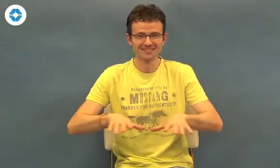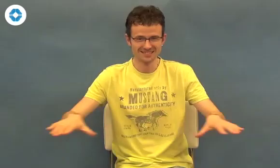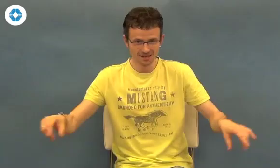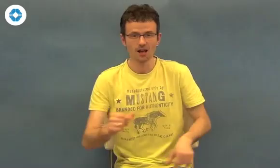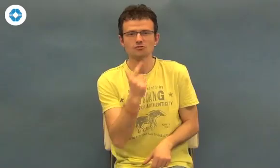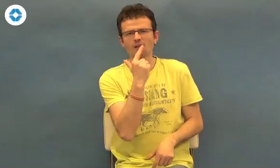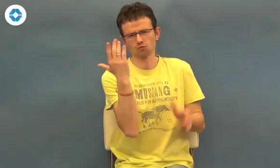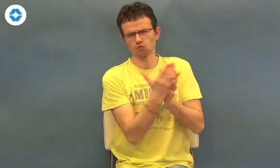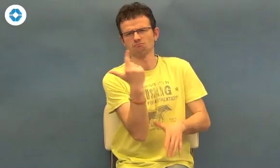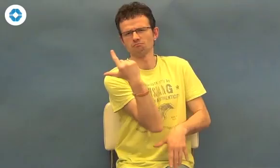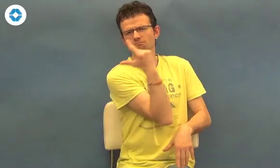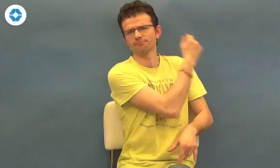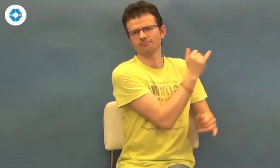Dziewczyna już odjechała.